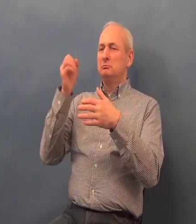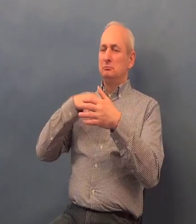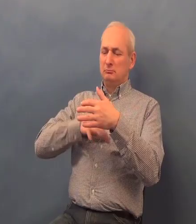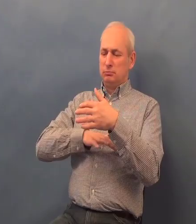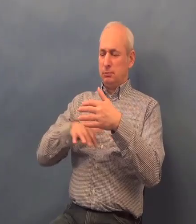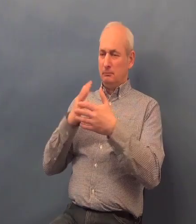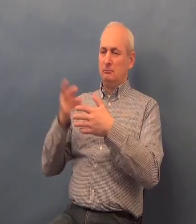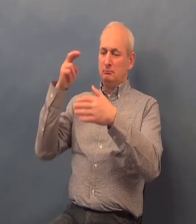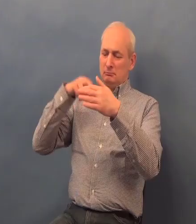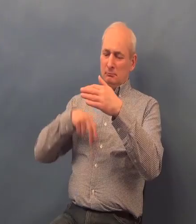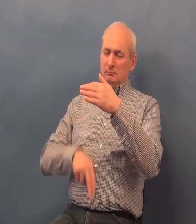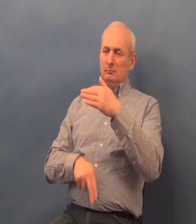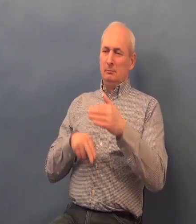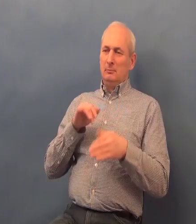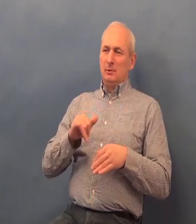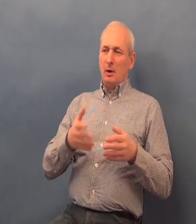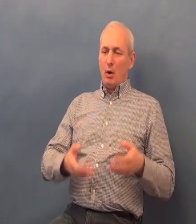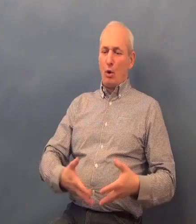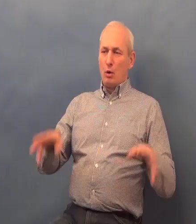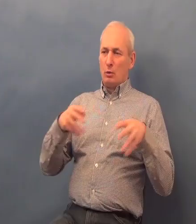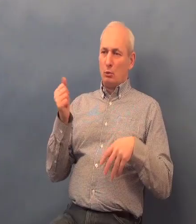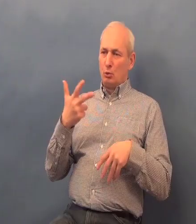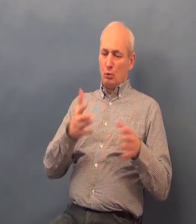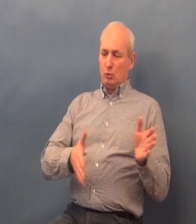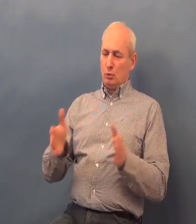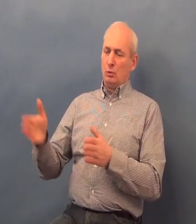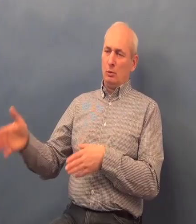Kończy i schodzi z drabiny na ziemię, tam stoją obok siebie trzy kosze.